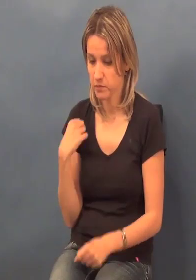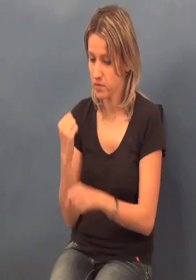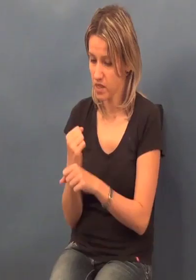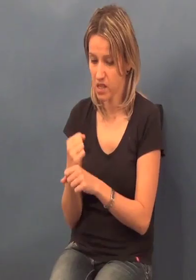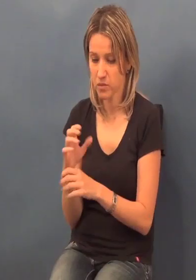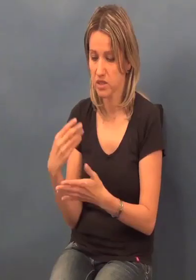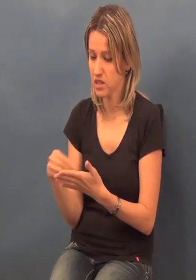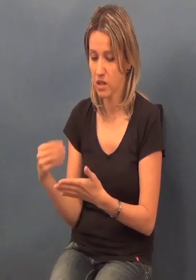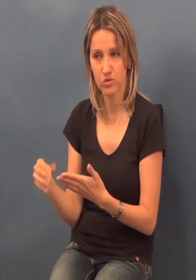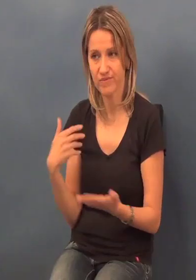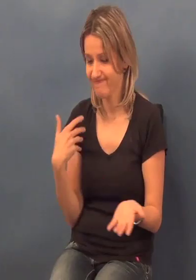Pracuję, a potem na zakupy.